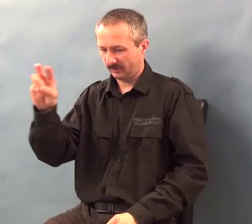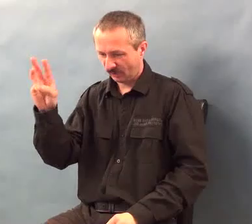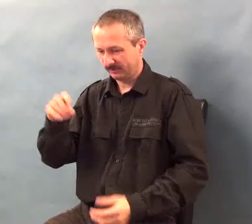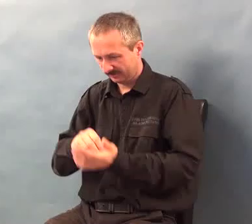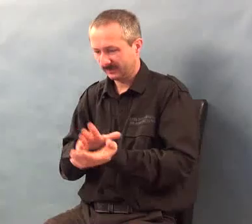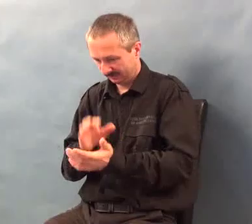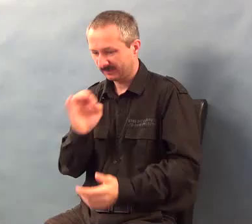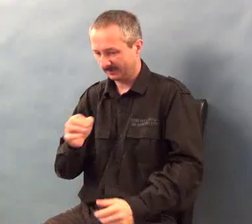Zapiszę sobie, dobrze.